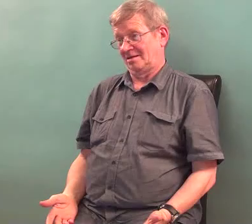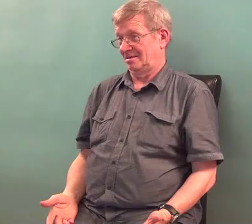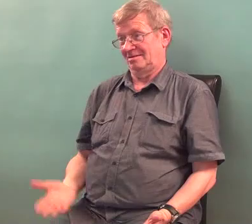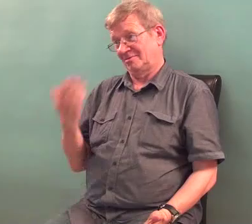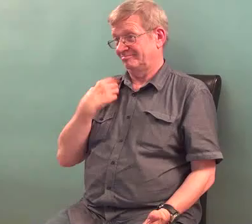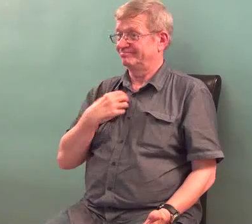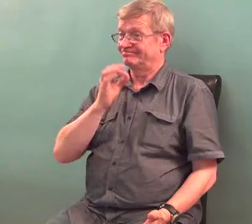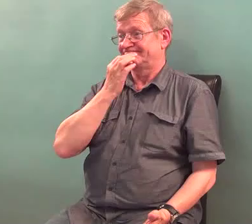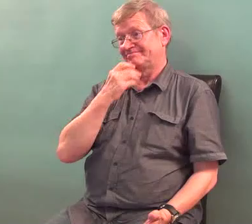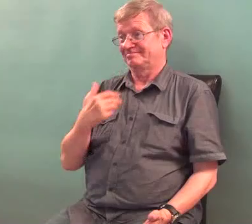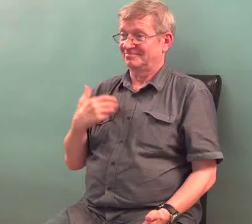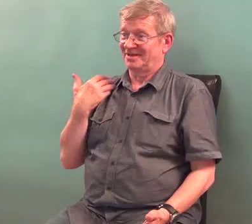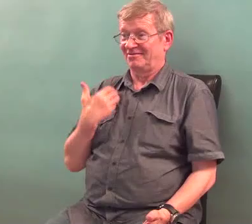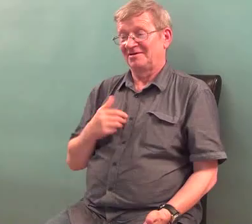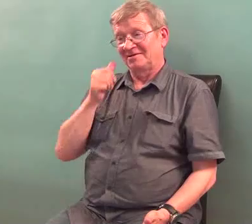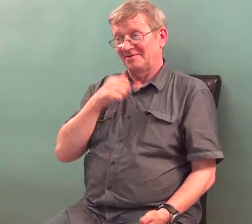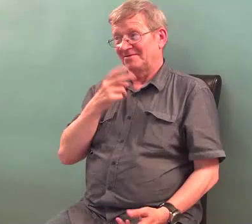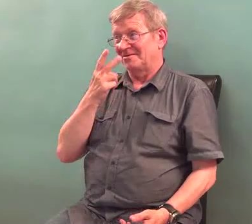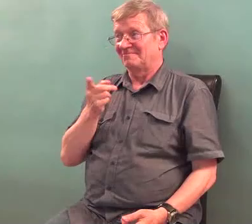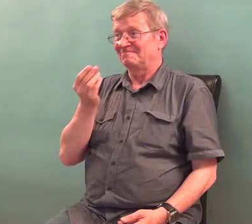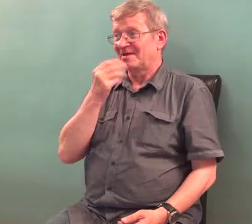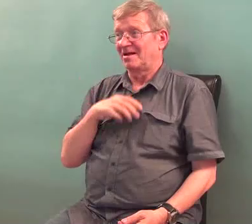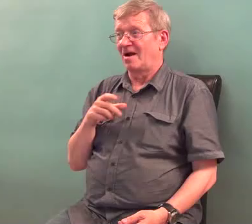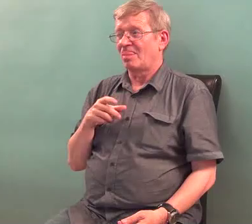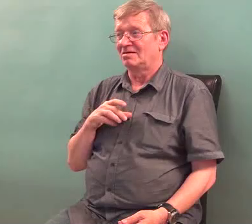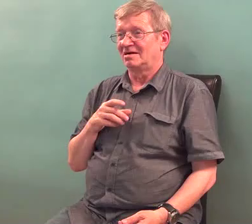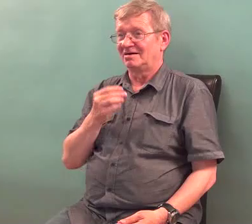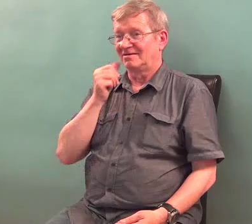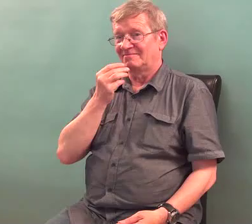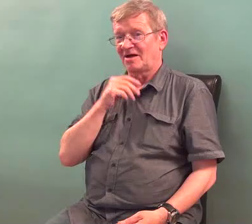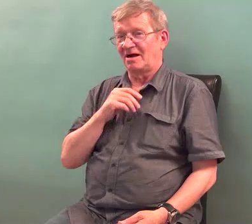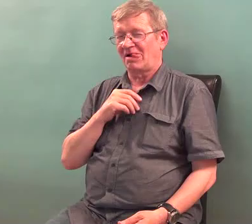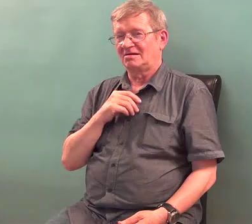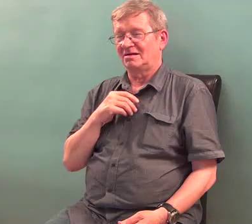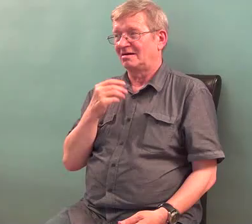Jak byłem młodym kawalerem, to podrywałem wspaniałe kobiety.